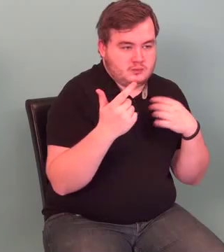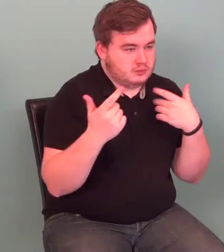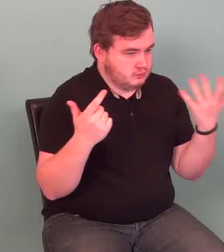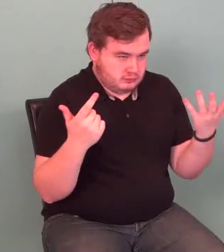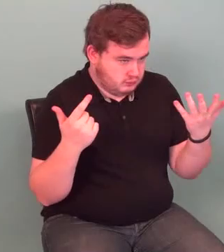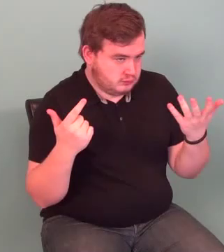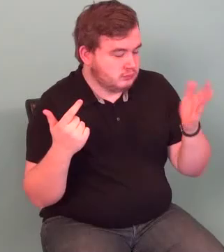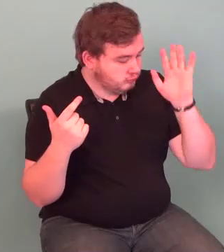Nie?